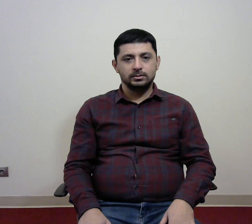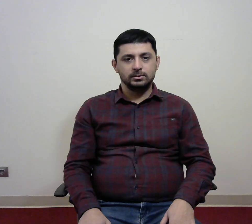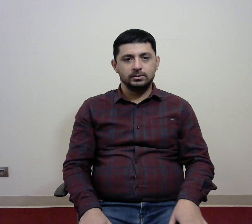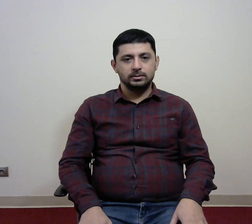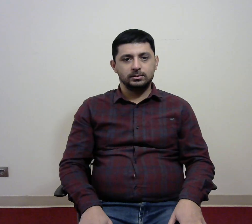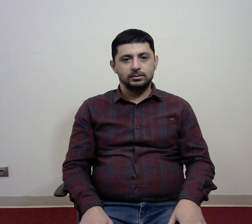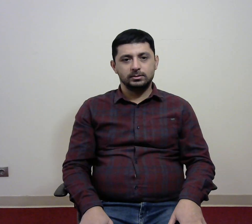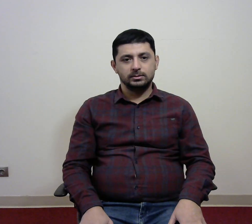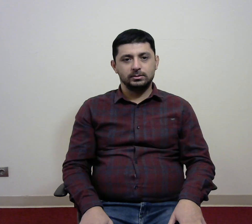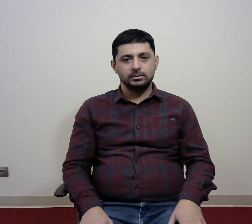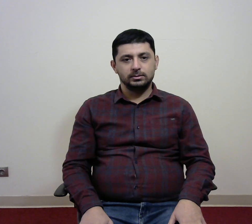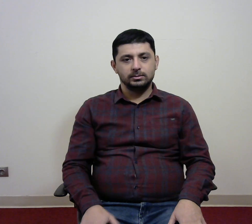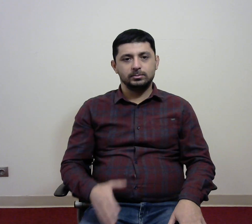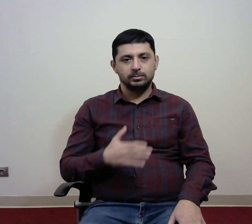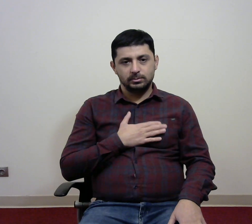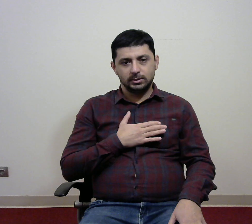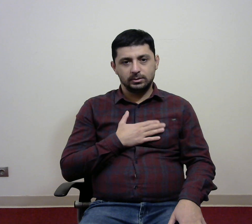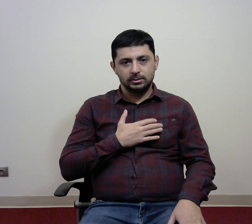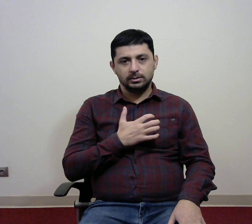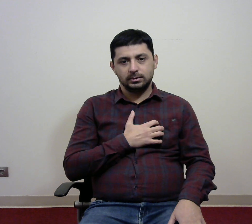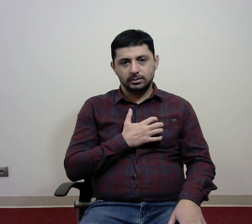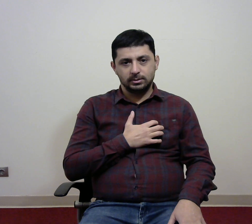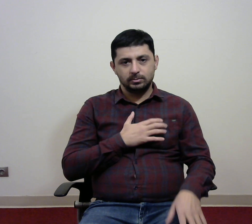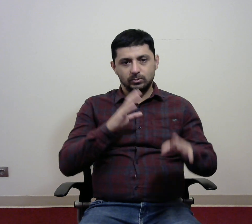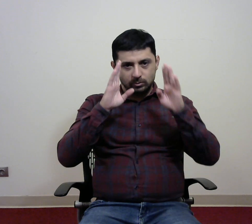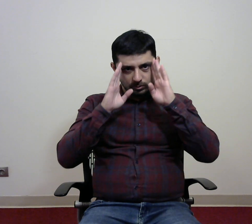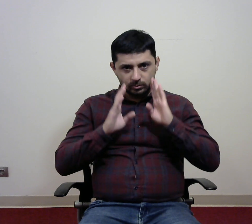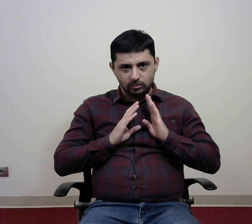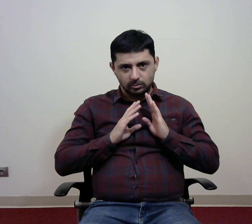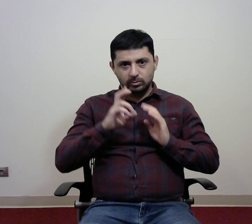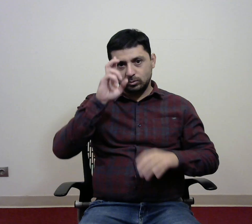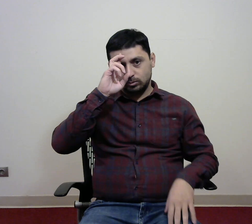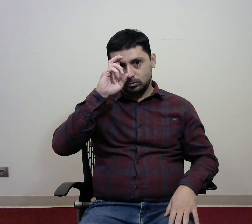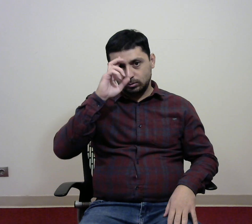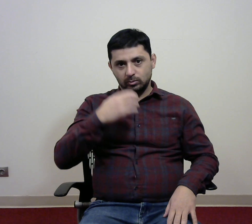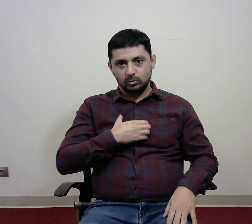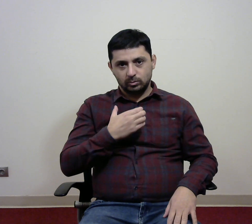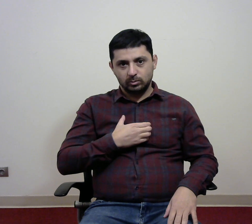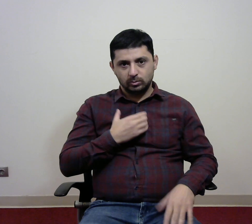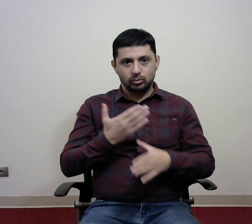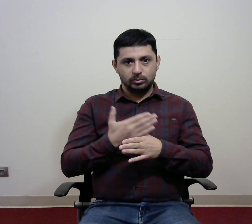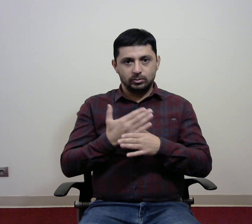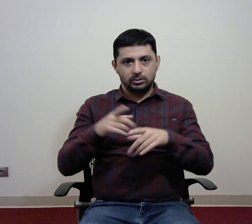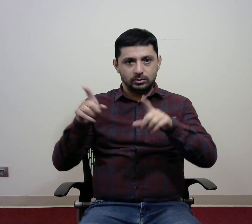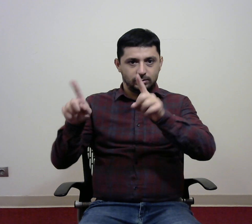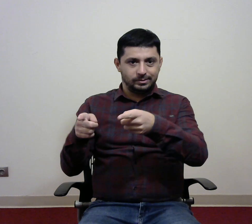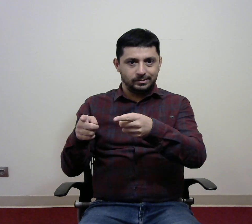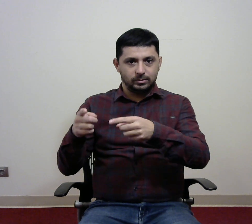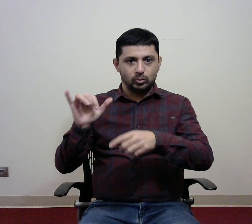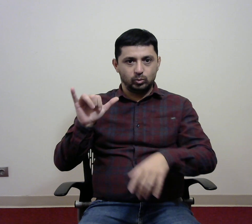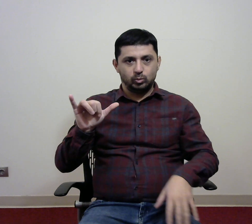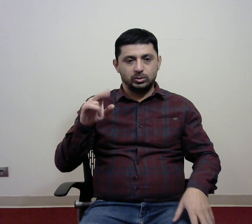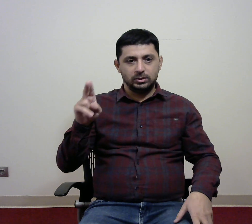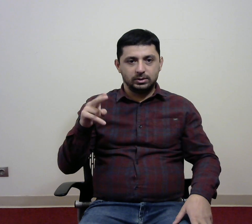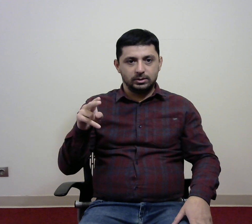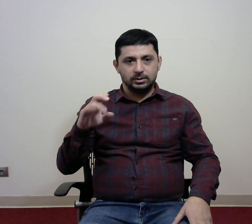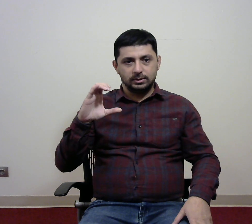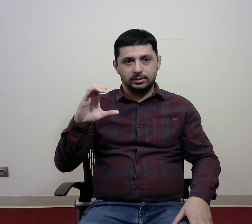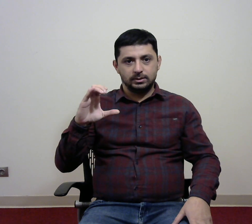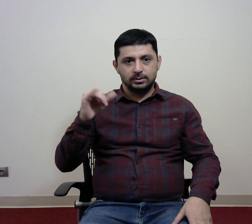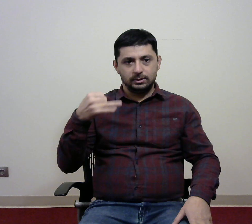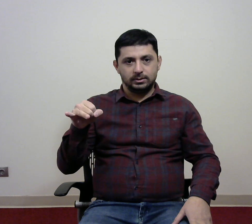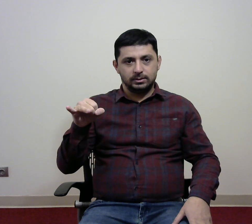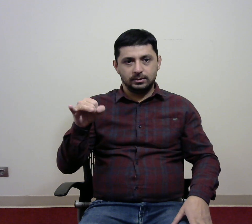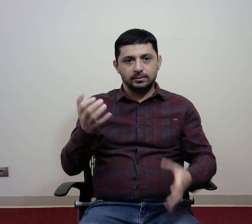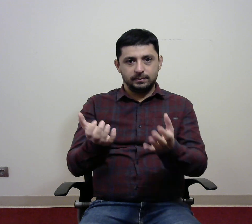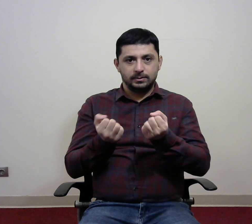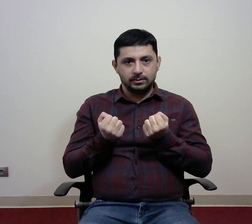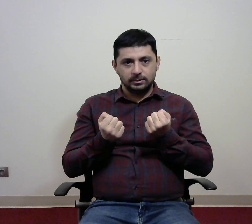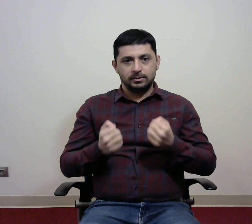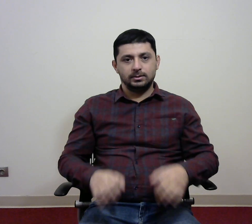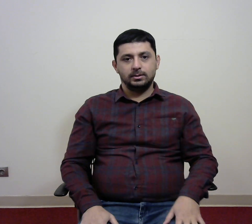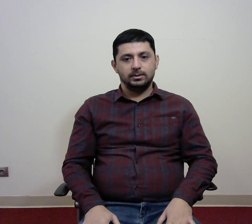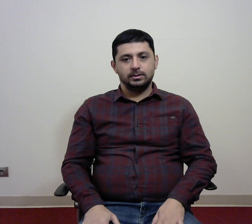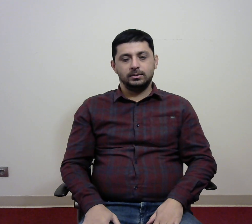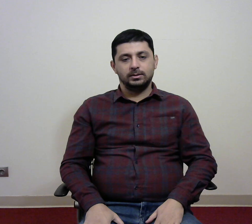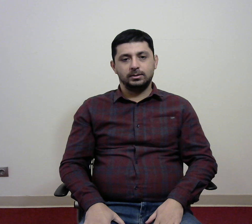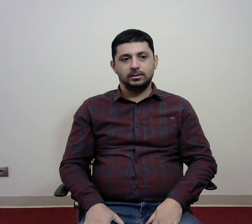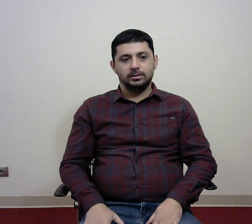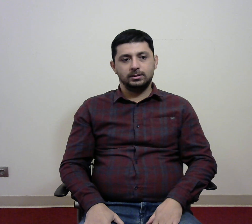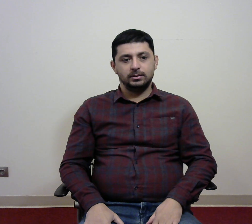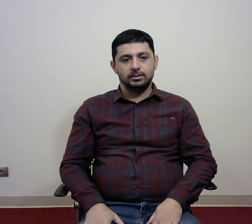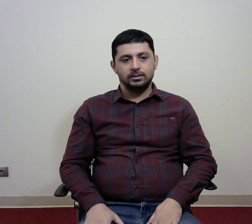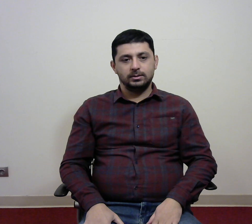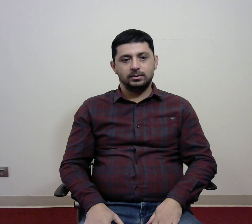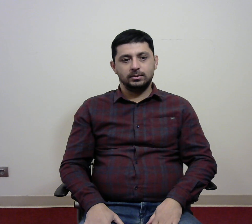Mən istəyirəm ki, ünvanlı dövlət sosial yardımı (ÜDSY) alım